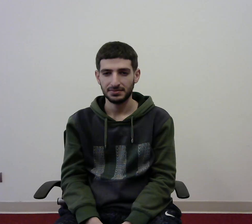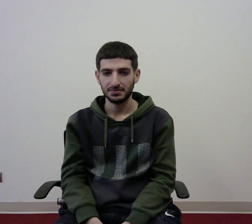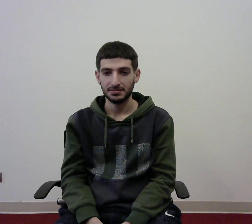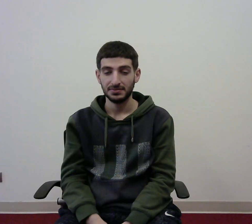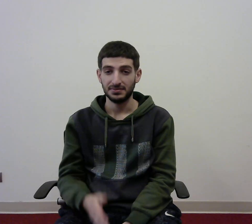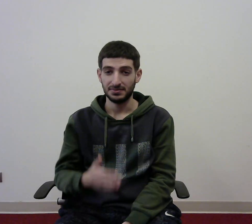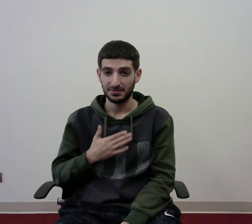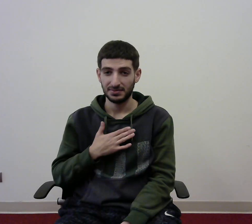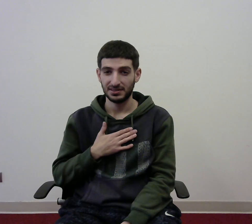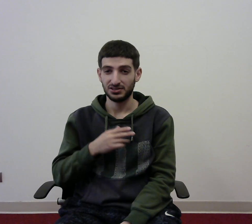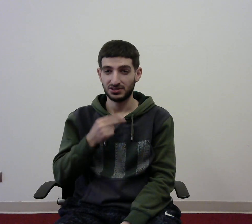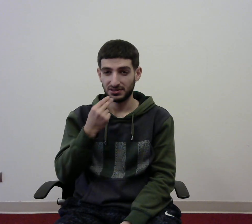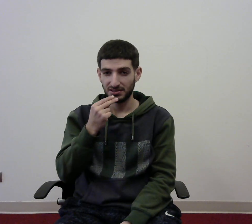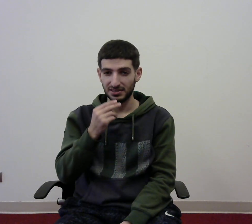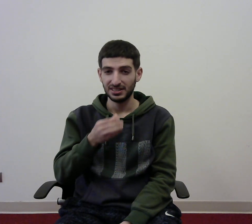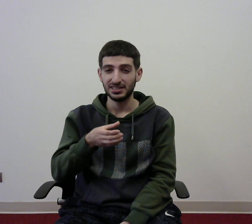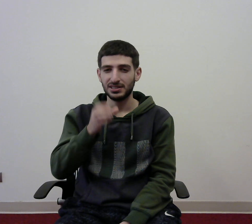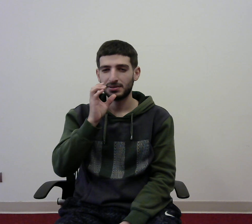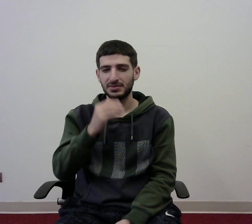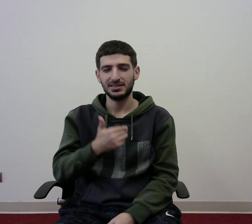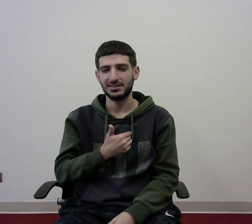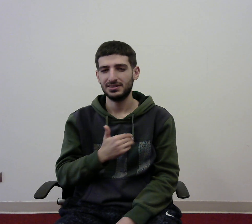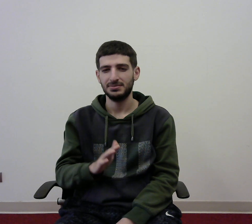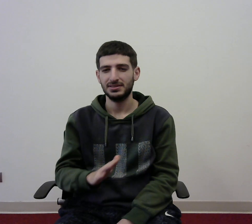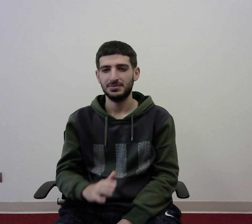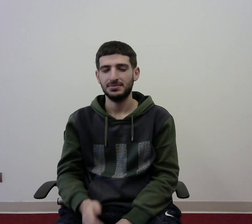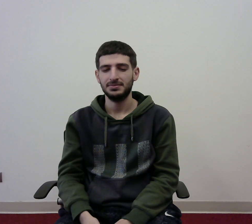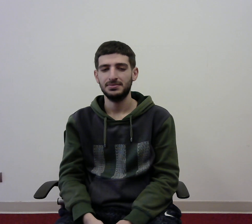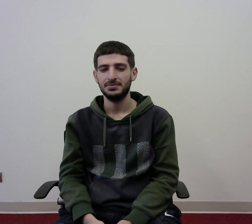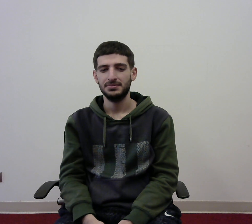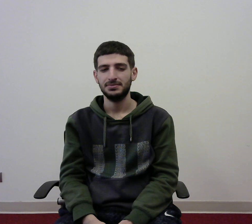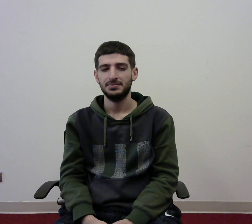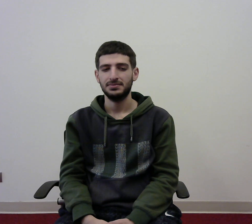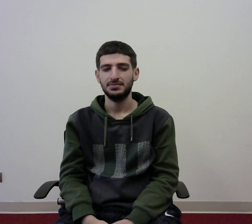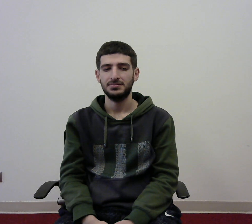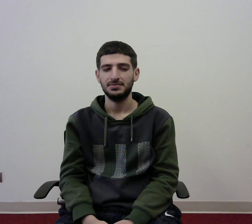Mən çay içmək istəmirəm